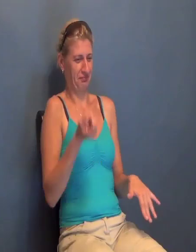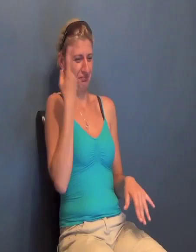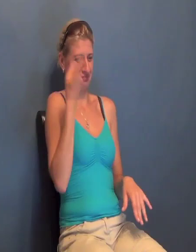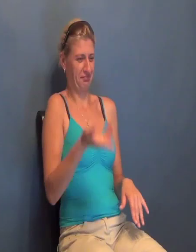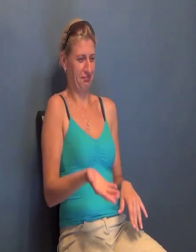Dziwne.